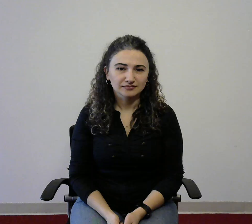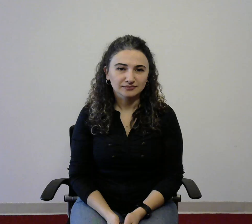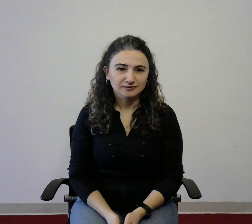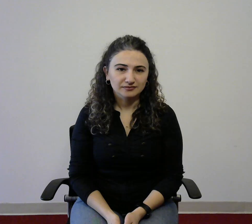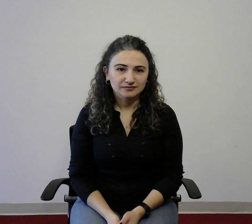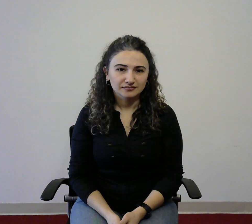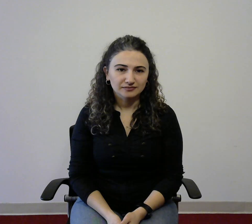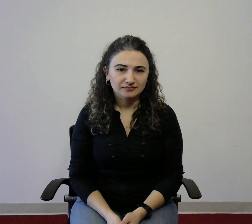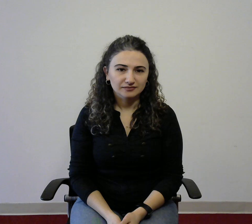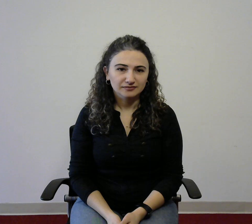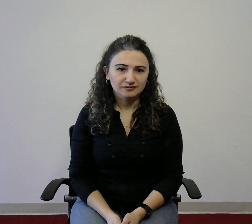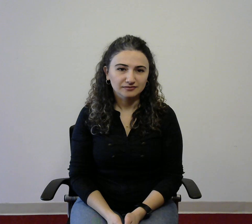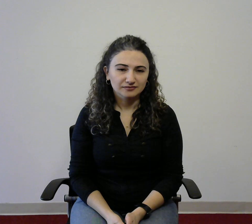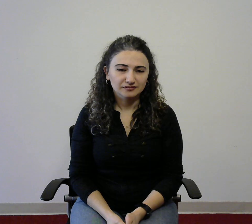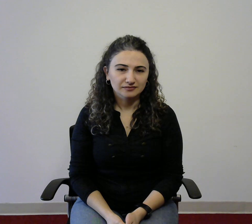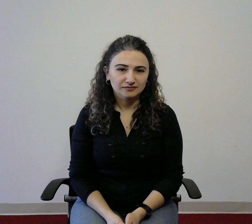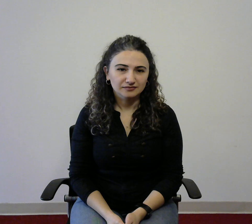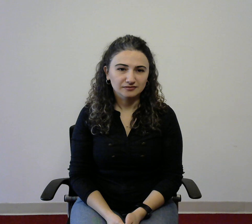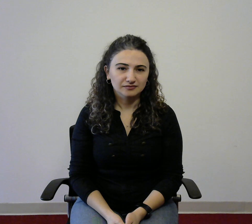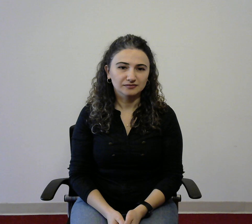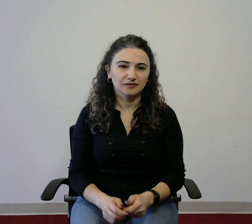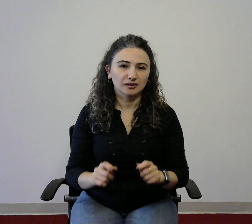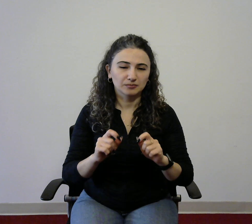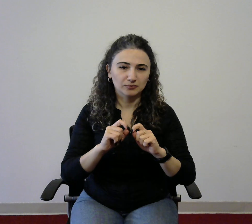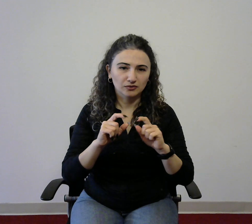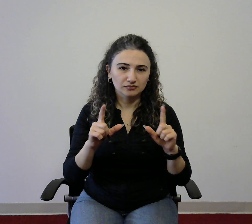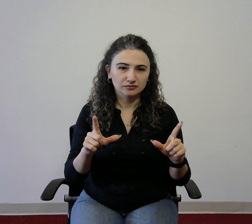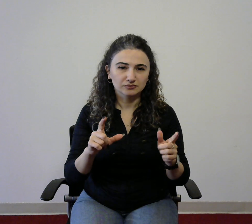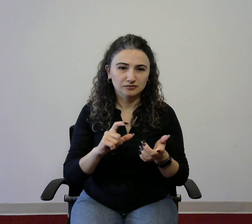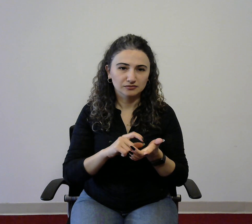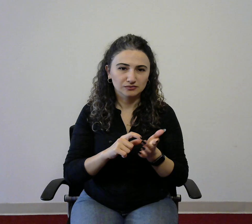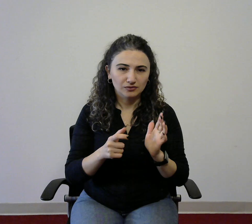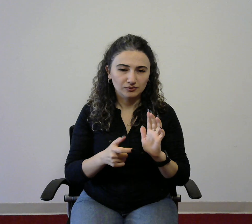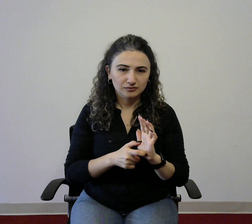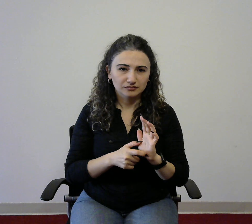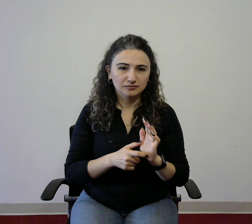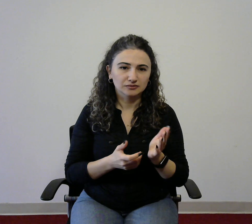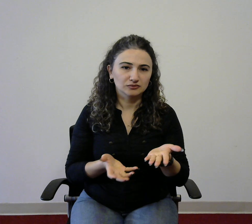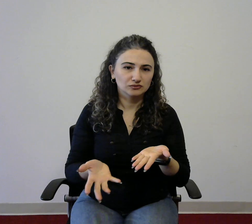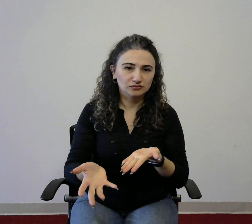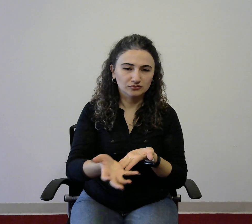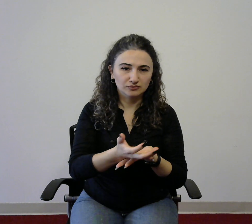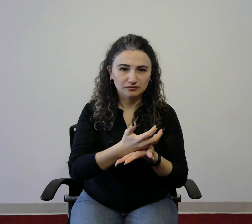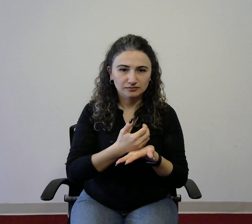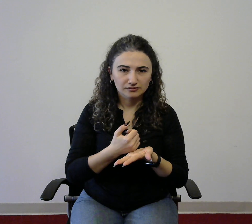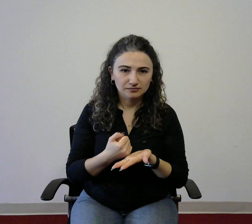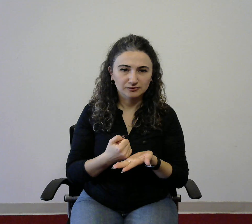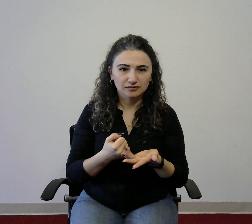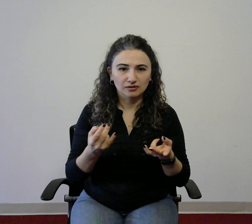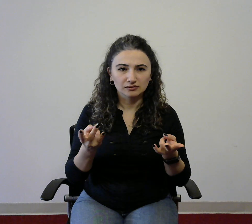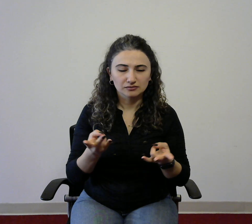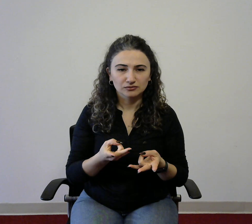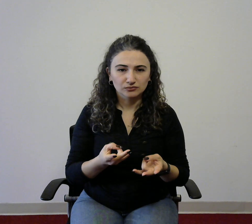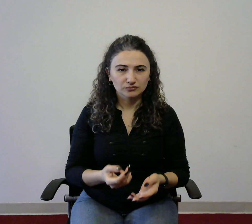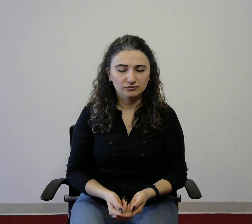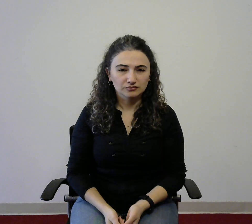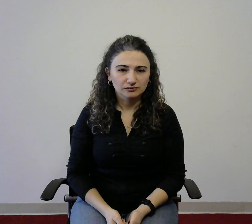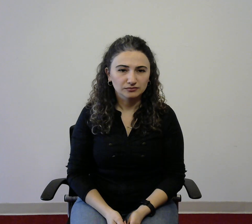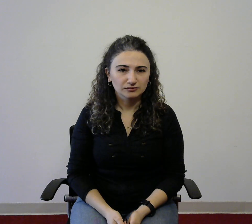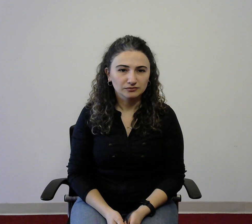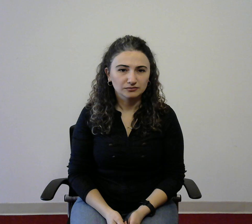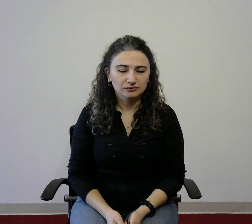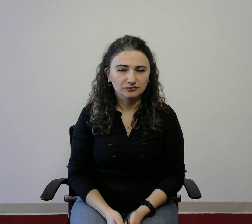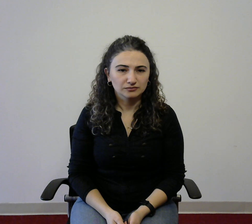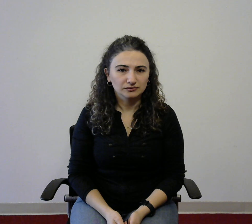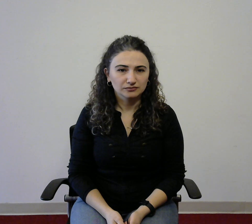Məktəbdə otaqları yığışdırmaq lazımdır